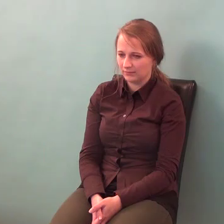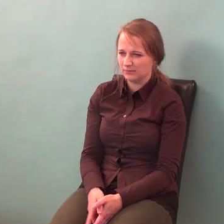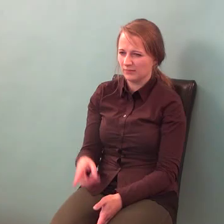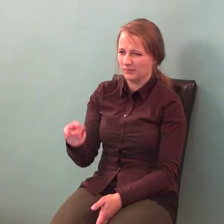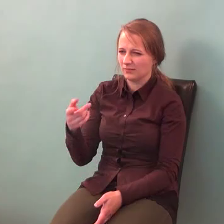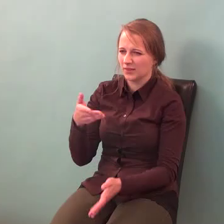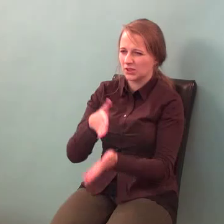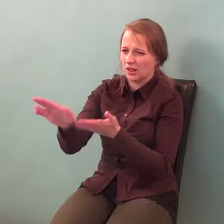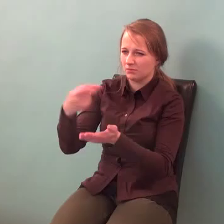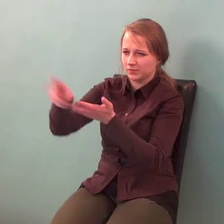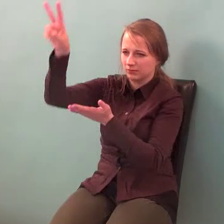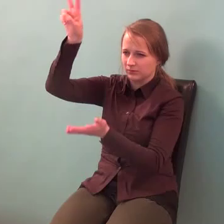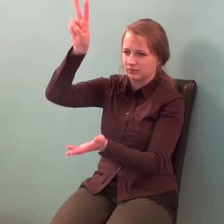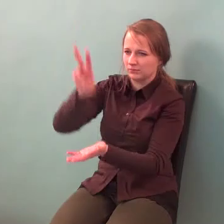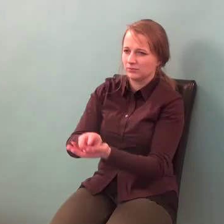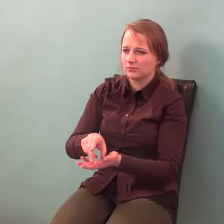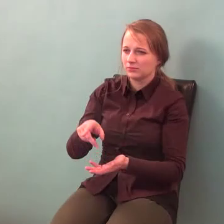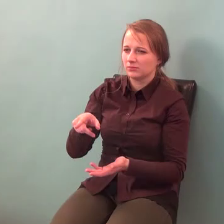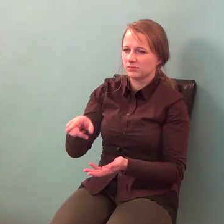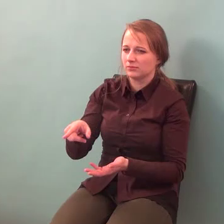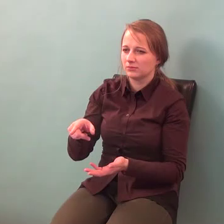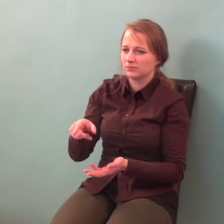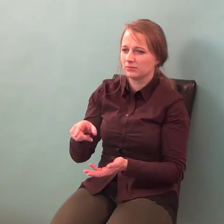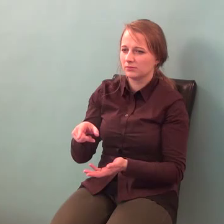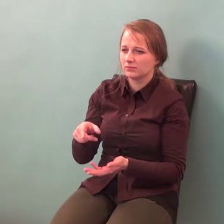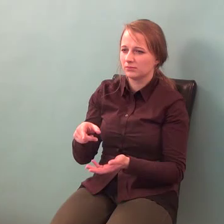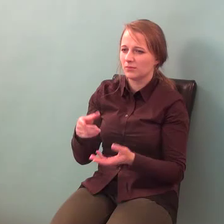Uwaga ślisko, można się przewrócić.